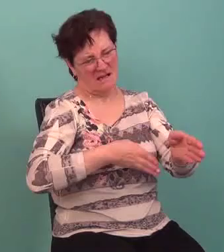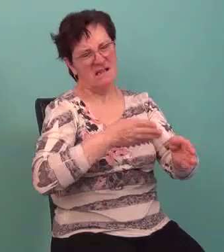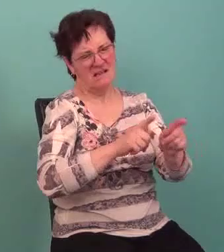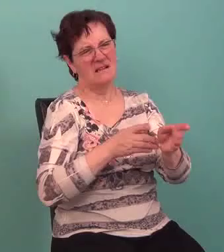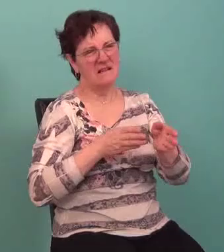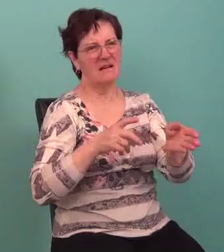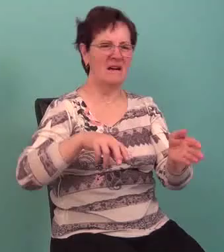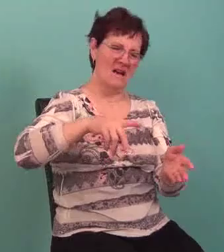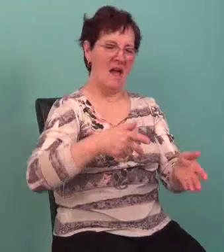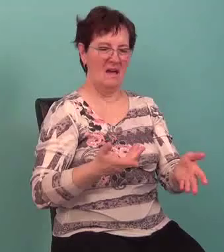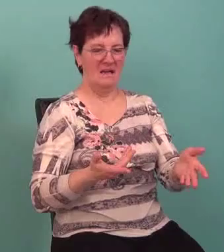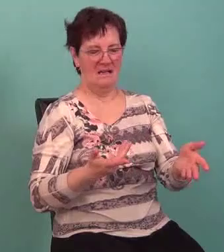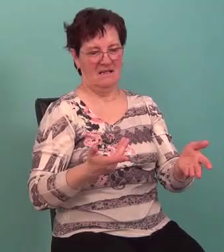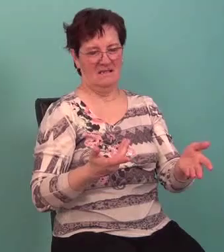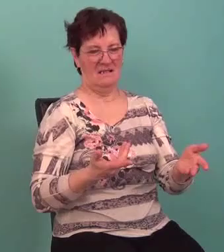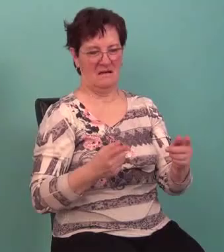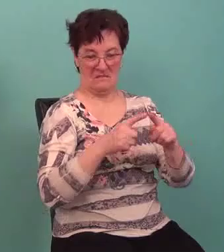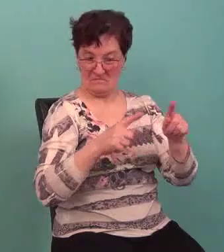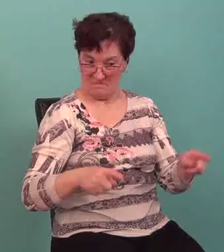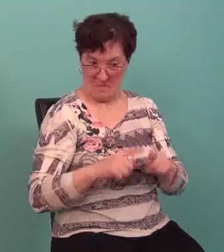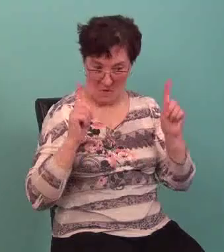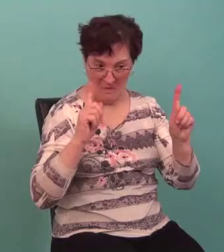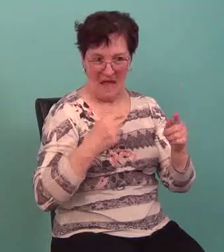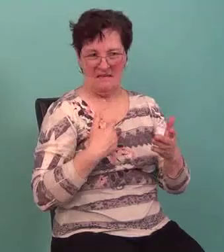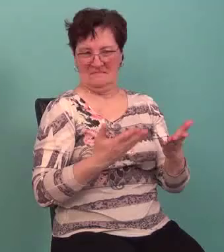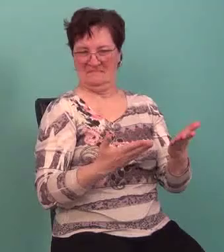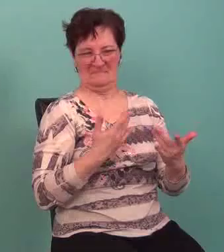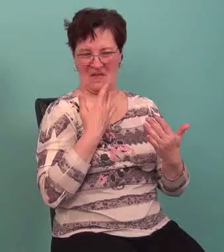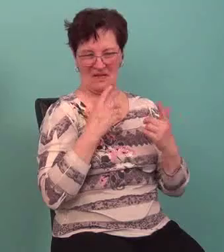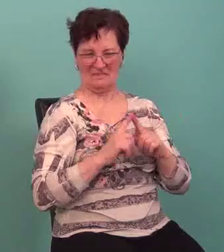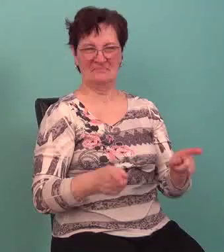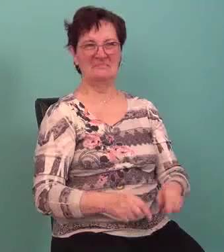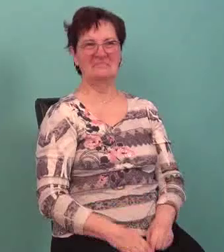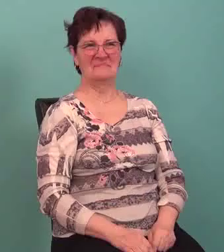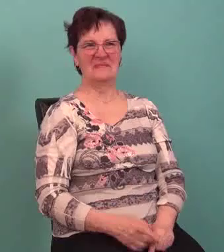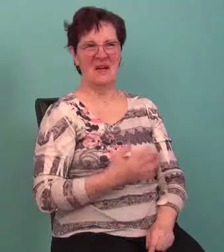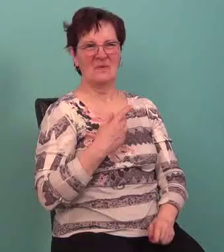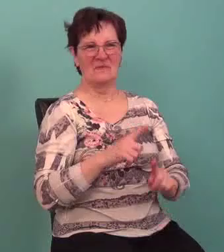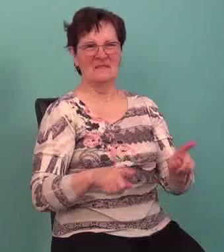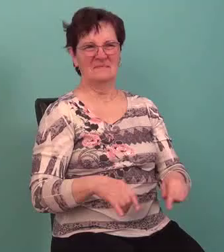Też na ulicy można się poślizgnąć i jest znak ostrzegawczy? Mnie się wydaje, że to jest znak zakazu.